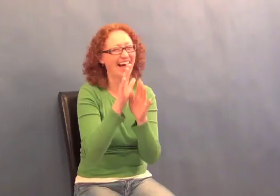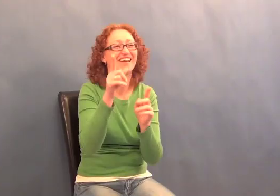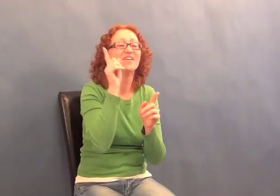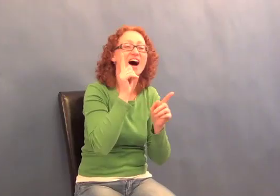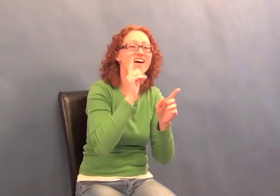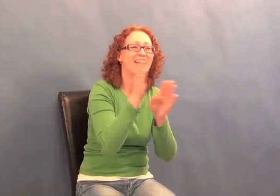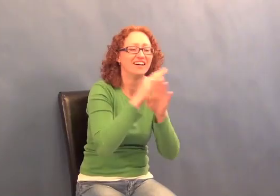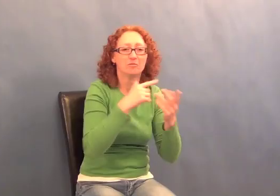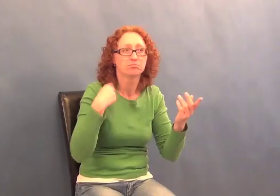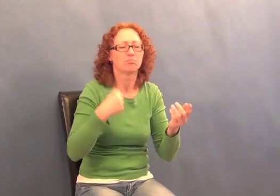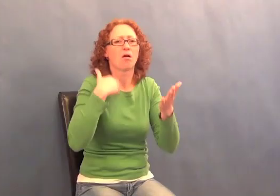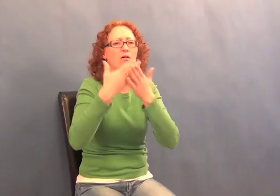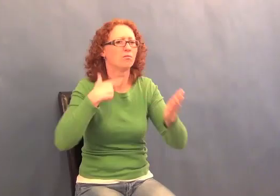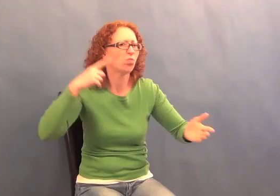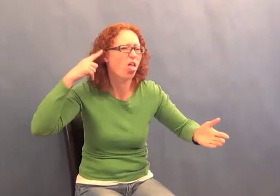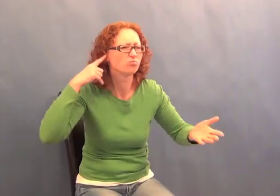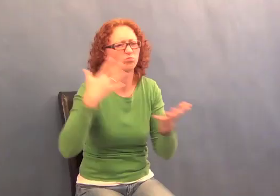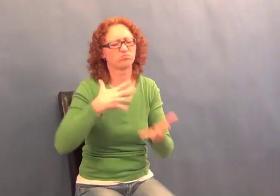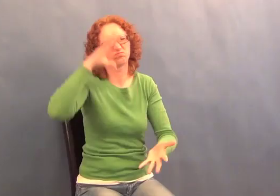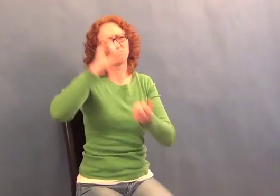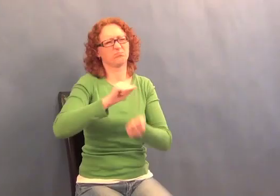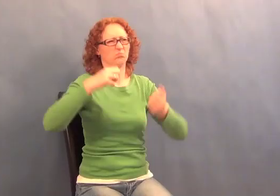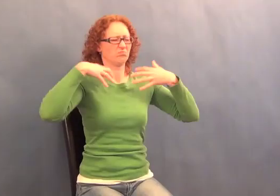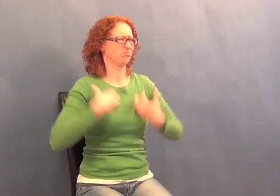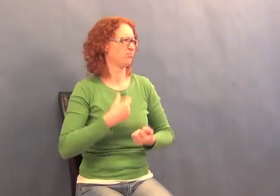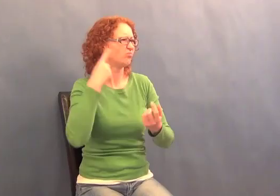Chłopak nie poczuł, bo nie słyszał i był bardzo zmęczony, zasnął szybko.